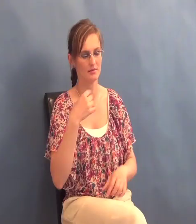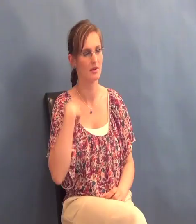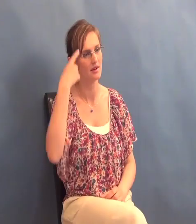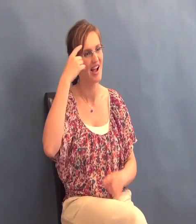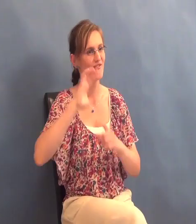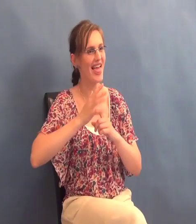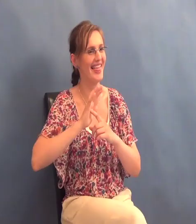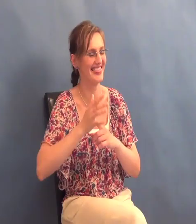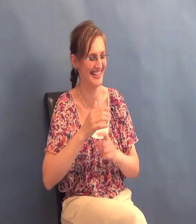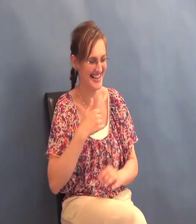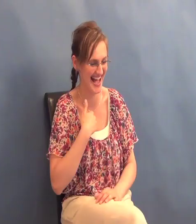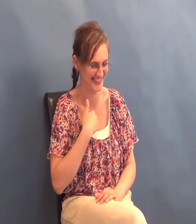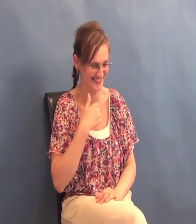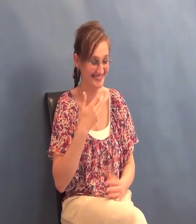Myślałam, że to wentylator.